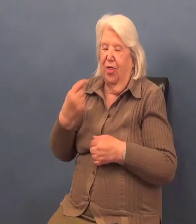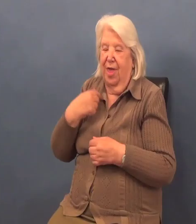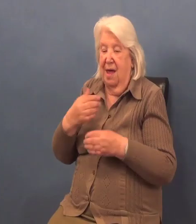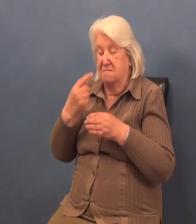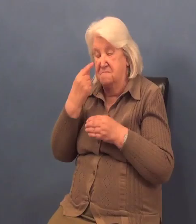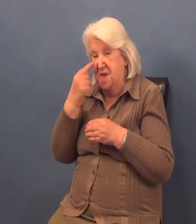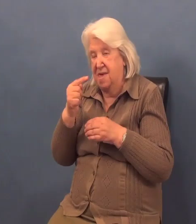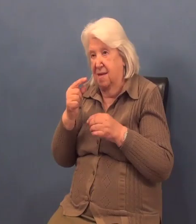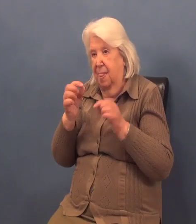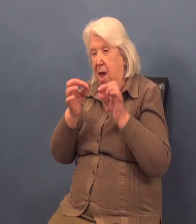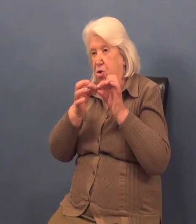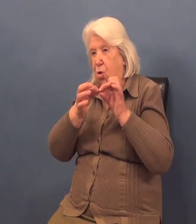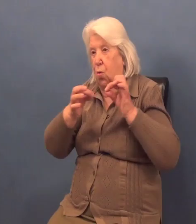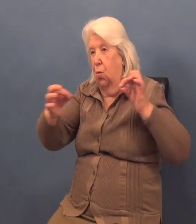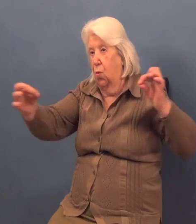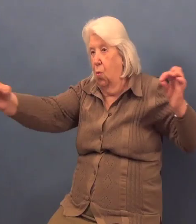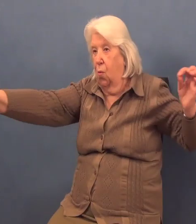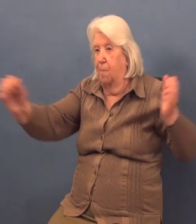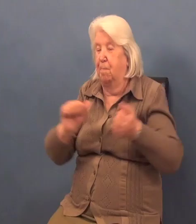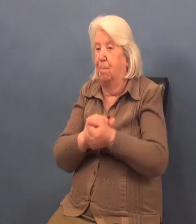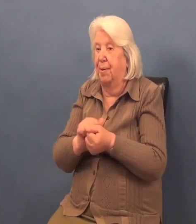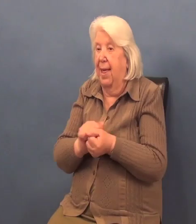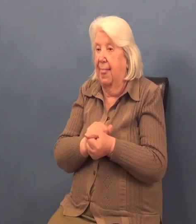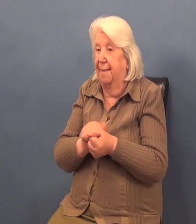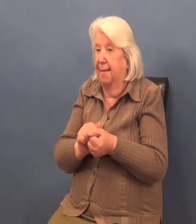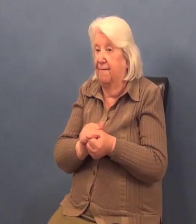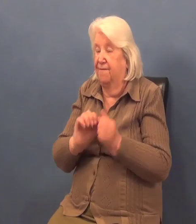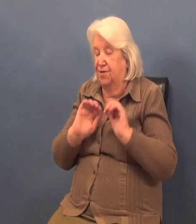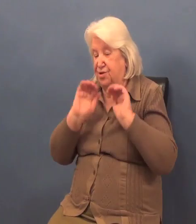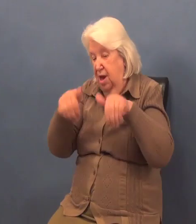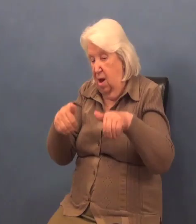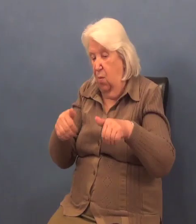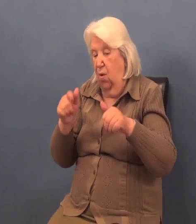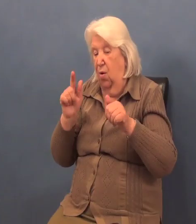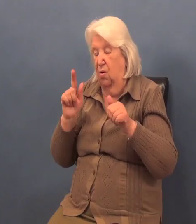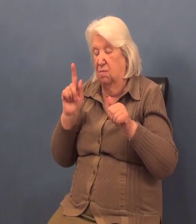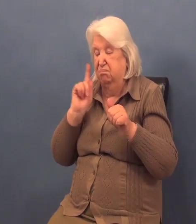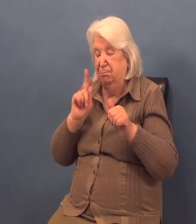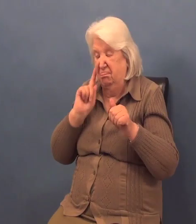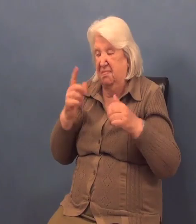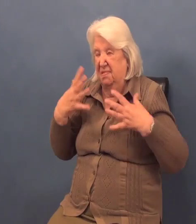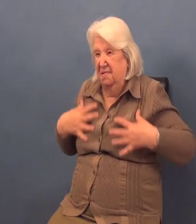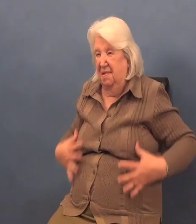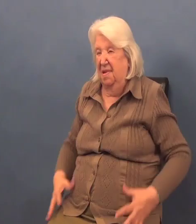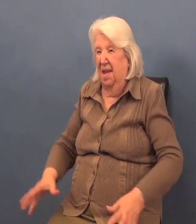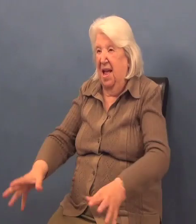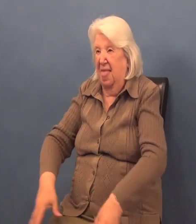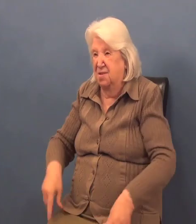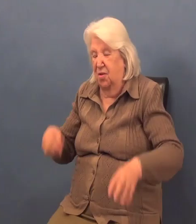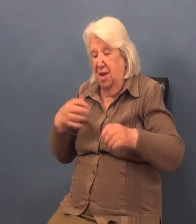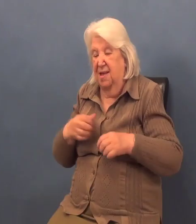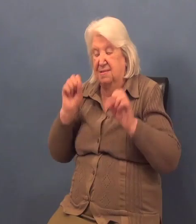Zauważyłam, że na sznurku wisiało pranie, w tym jakiś męski kombinezon, czy kalesony.